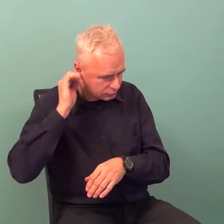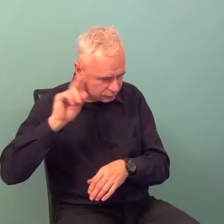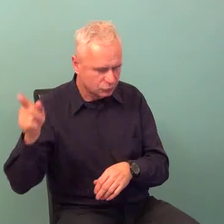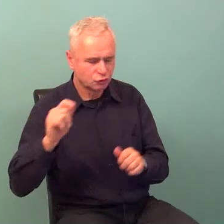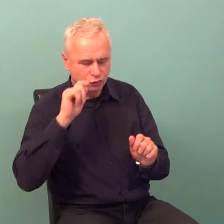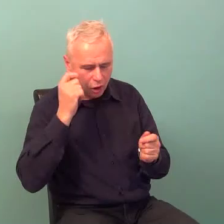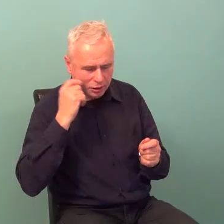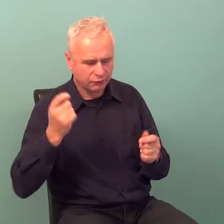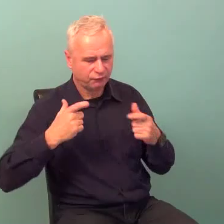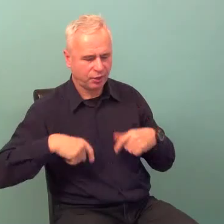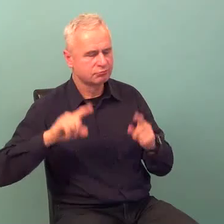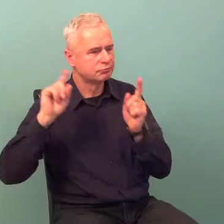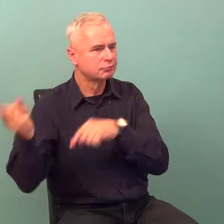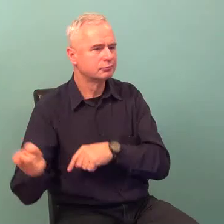Jadę do dziadka na wieś.